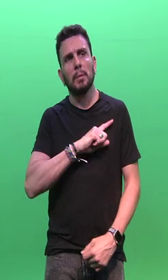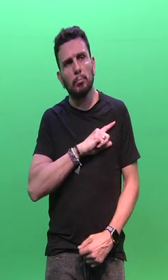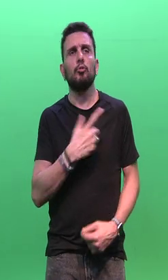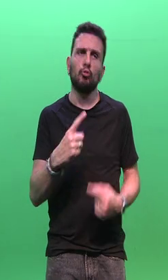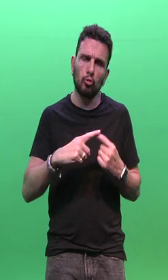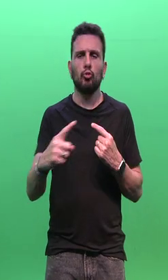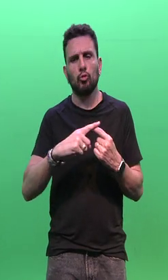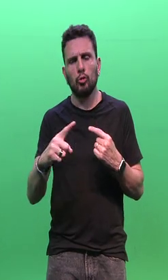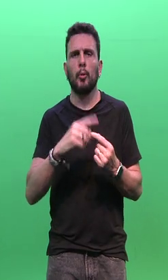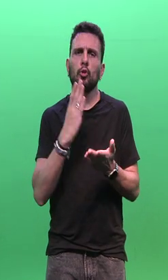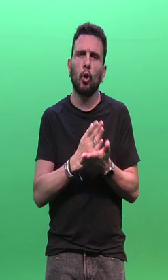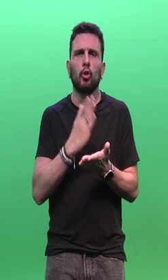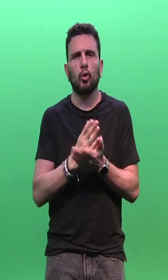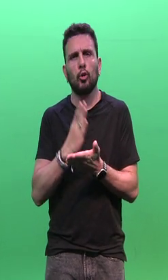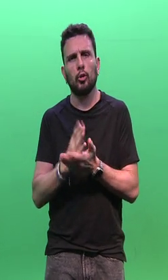Quan faig pipí se'm talla, el vaig fent interrompudament.